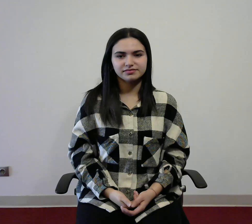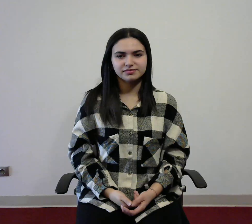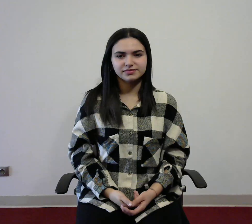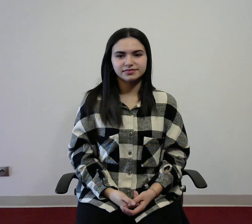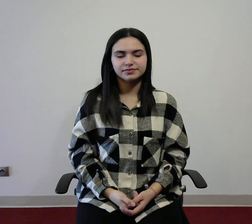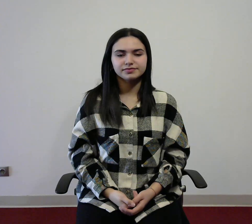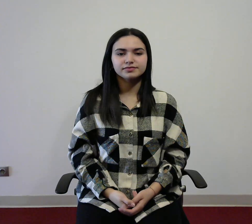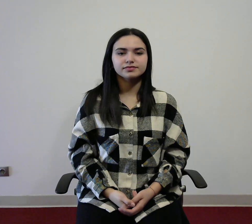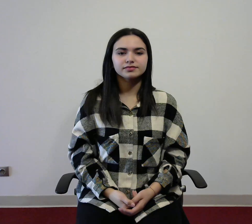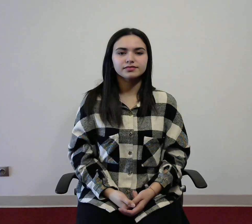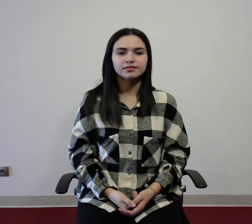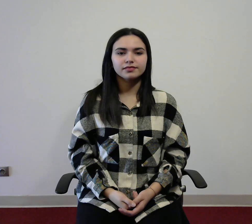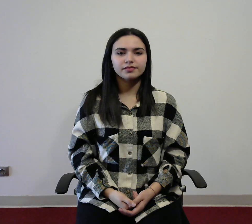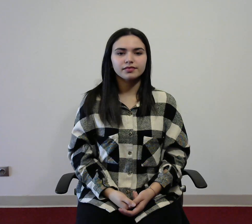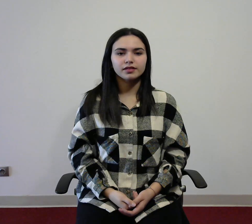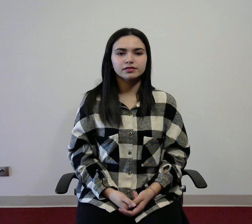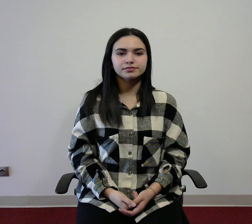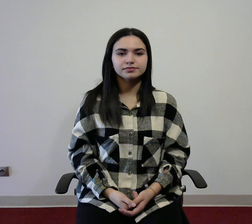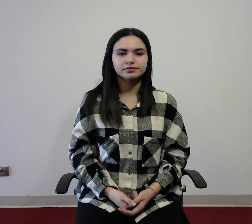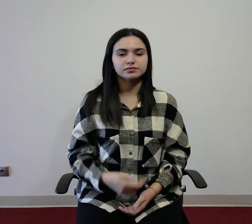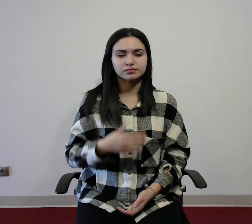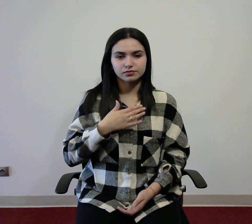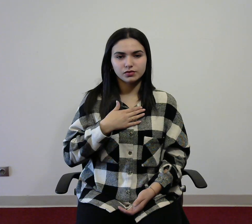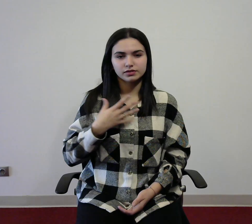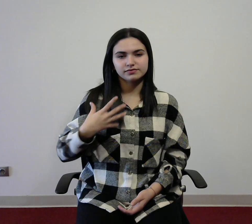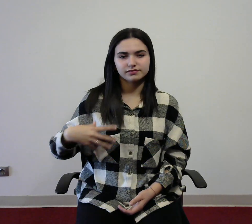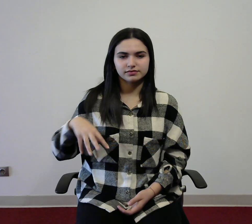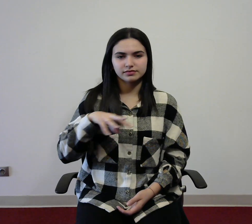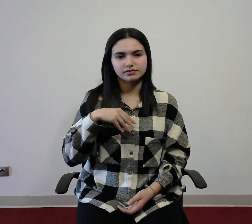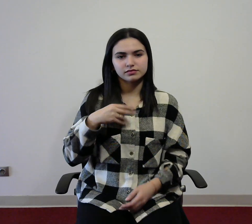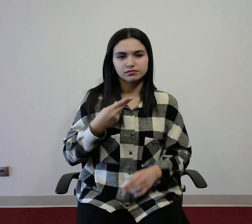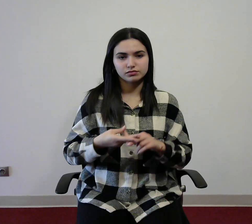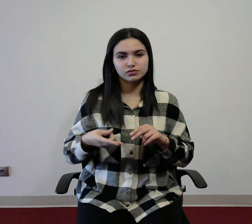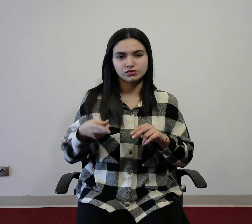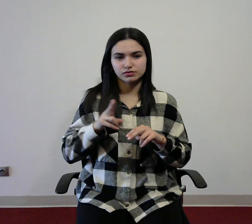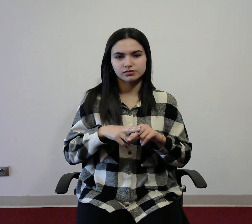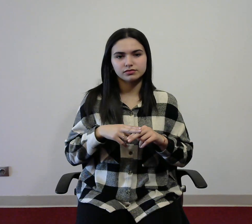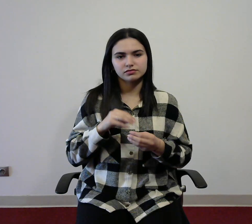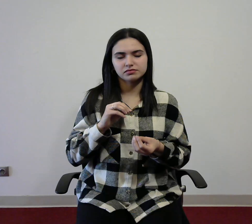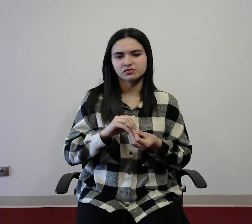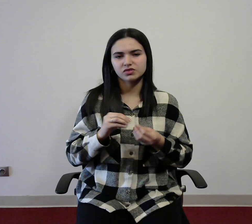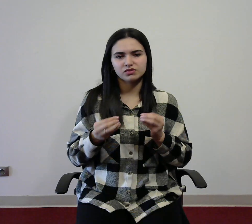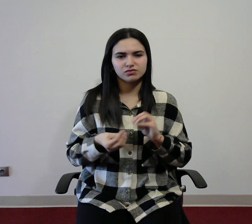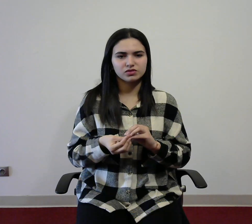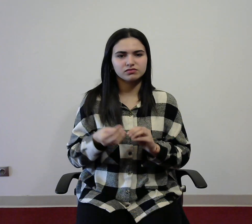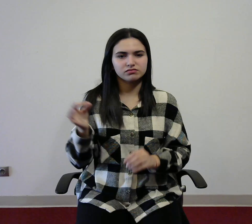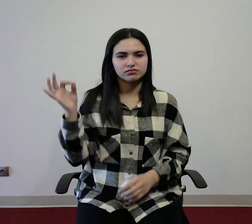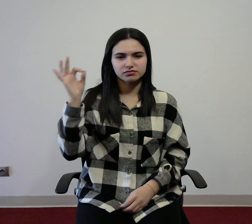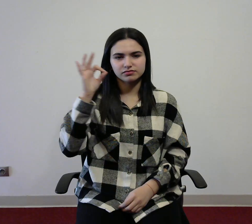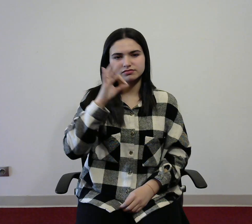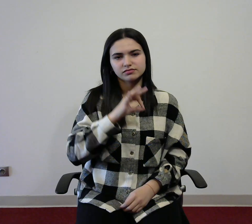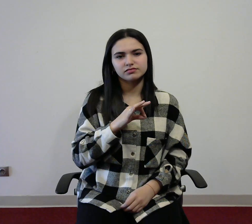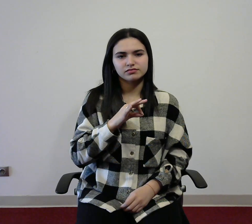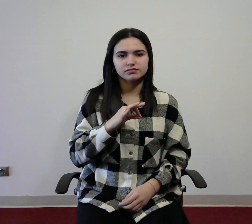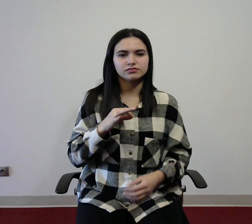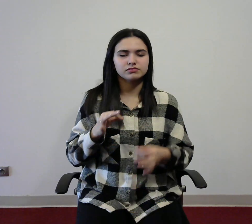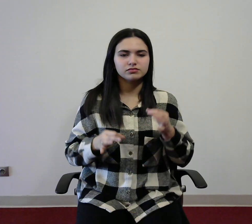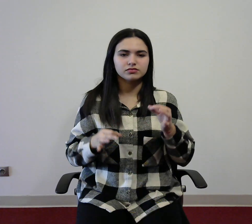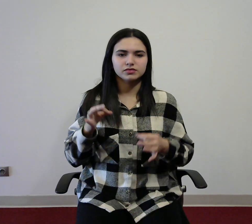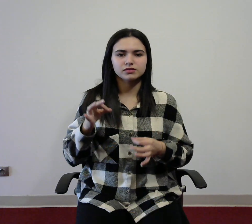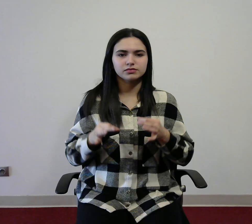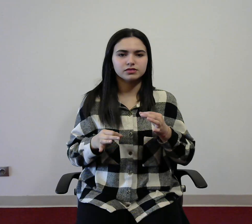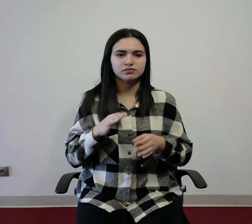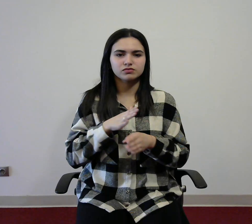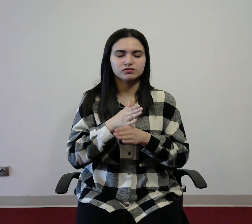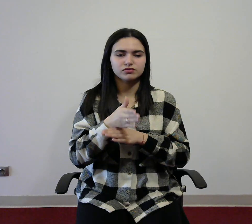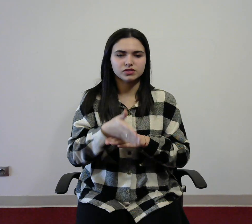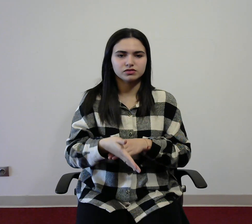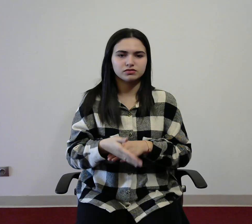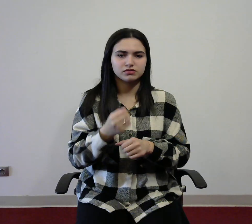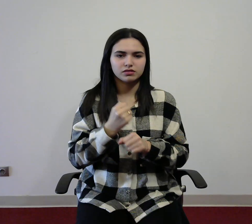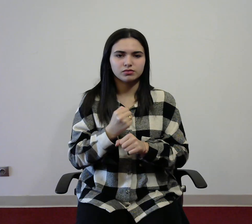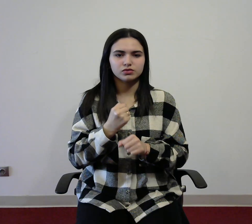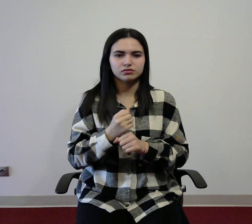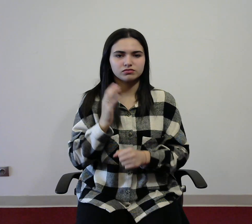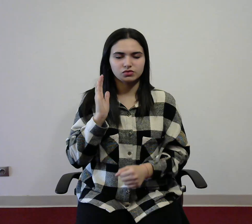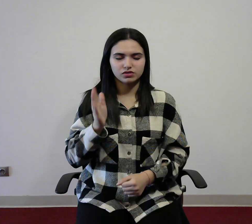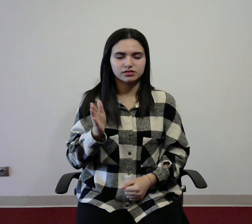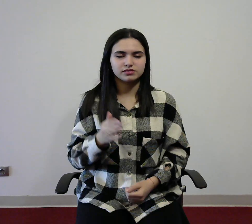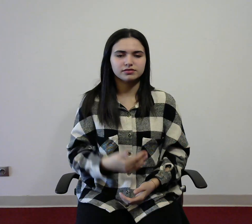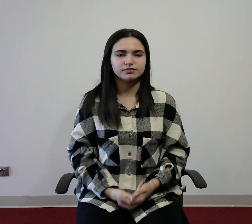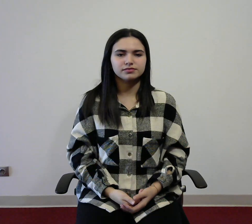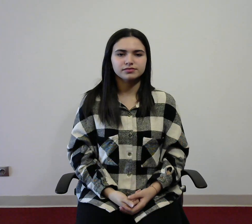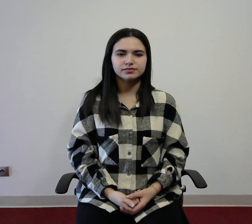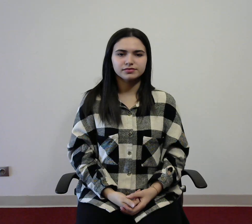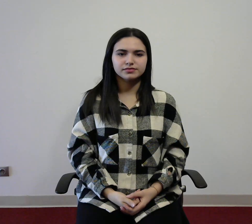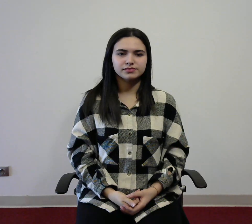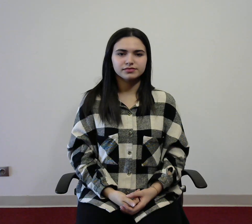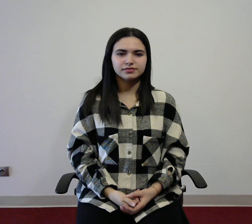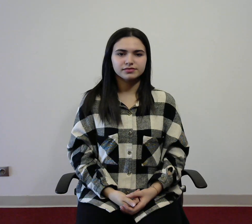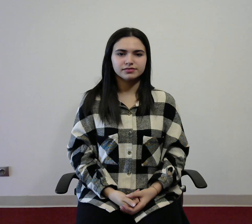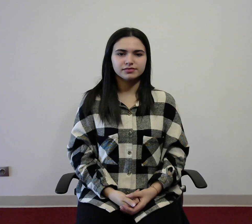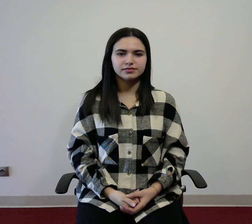Biz bu məsələ ilə bağlı məhkəməyə müraciət edəcəyik